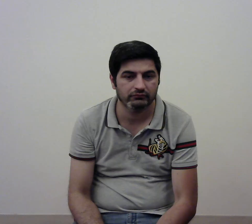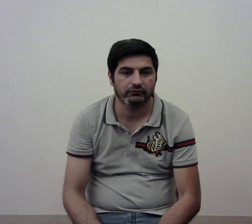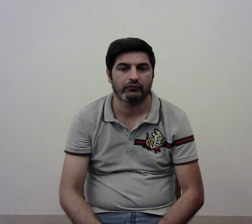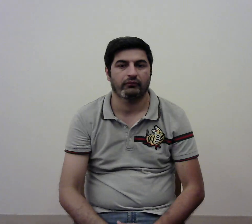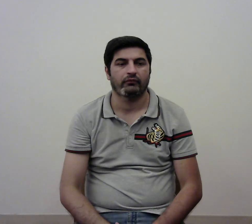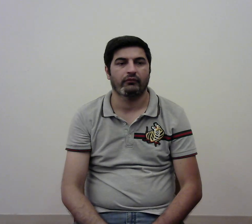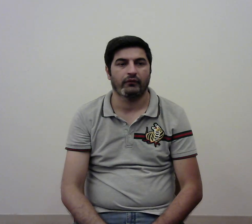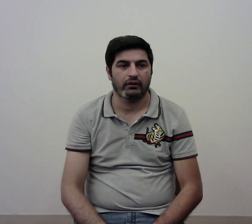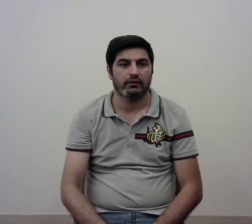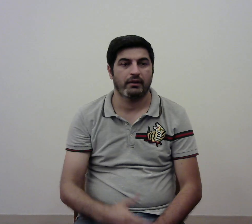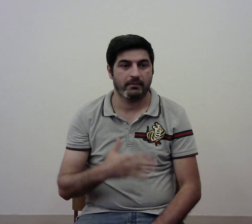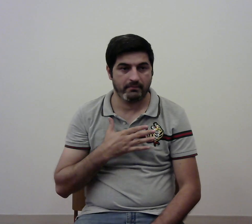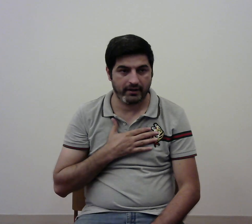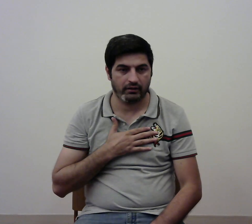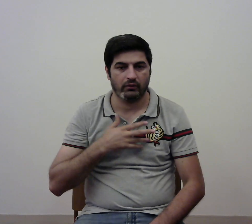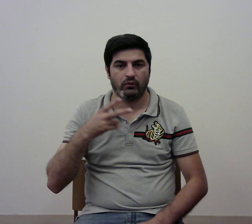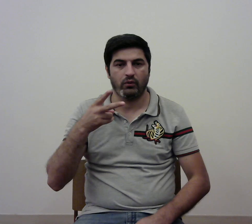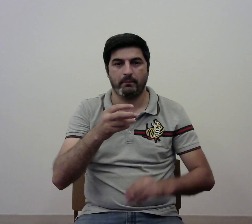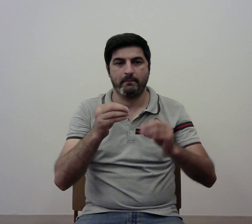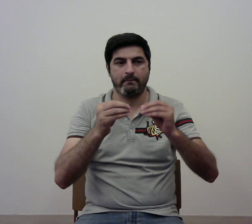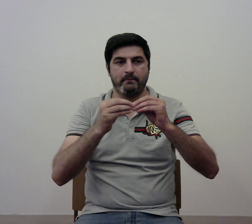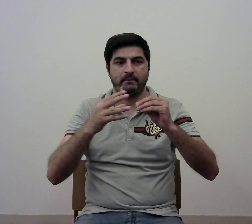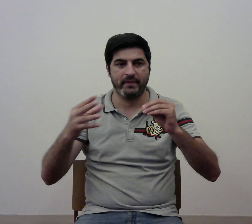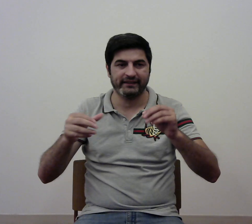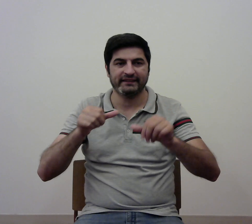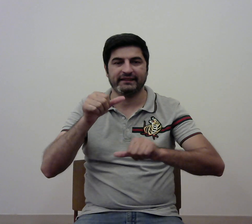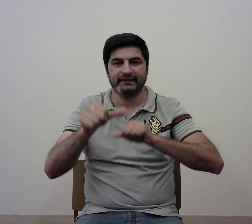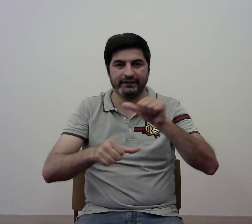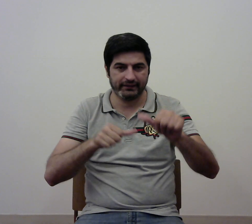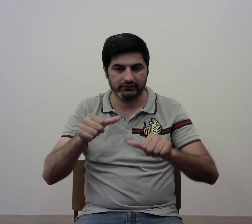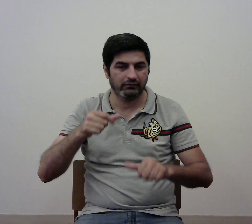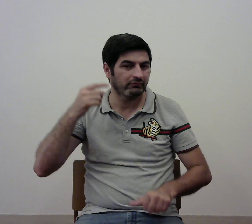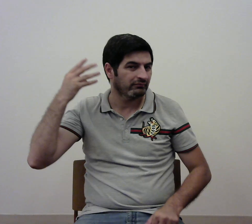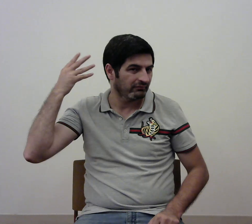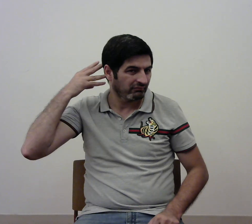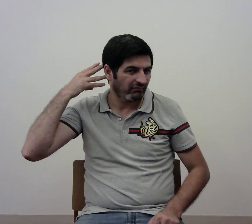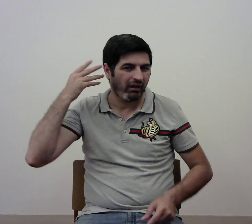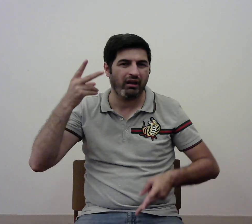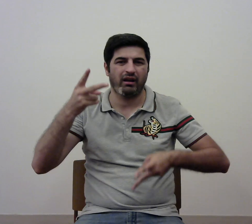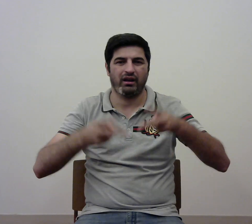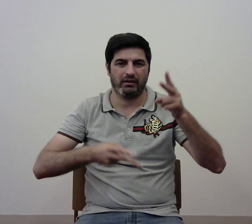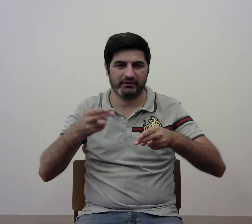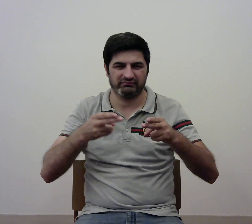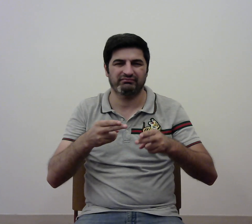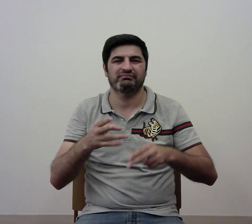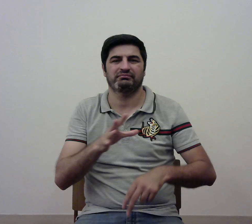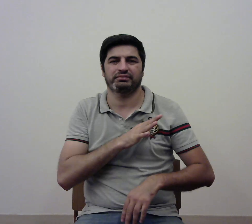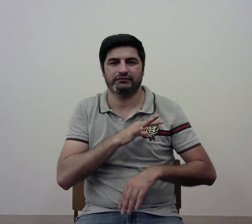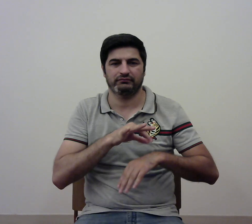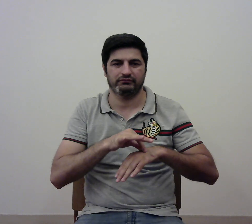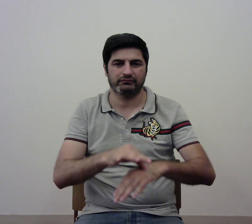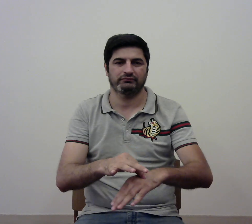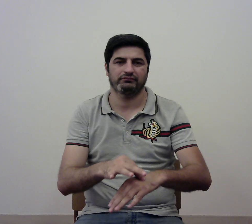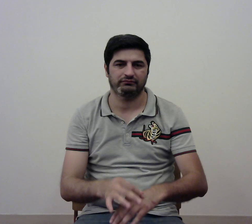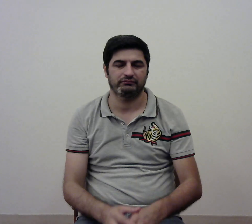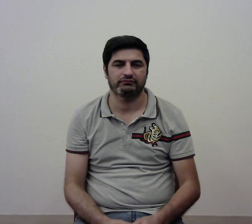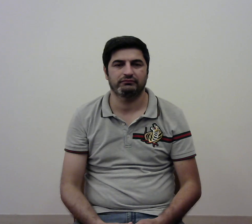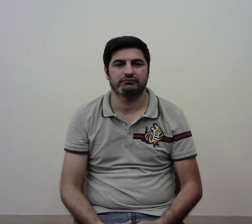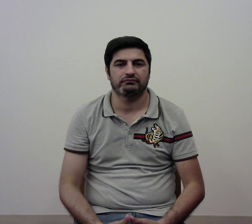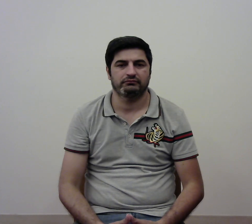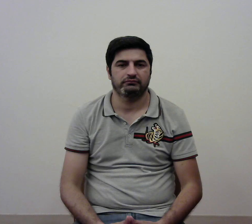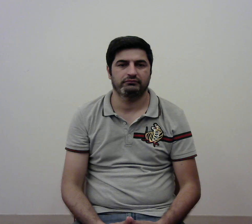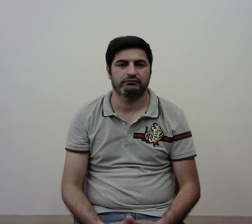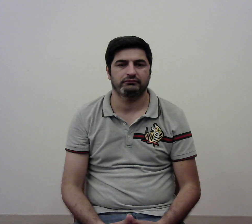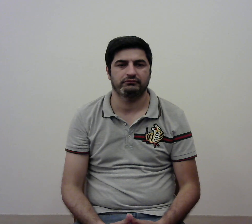Mən 2015-ci ildə koxlear implant əməliyyatı keçirmişəm